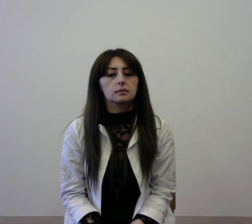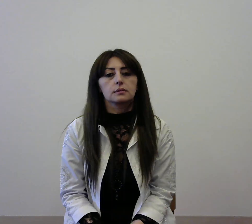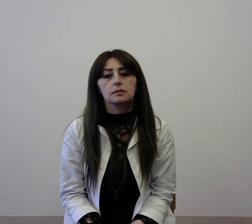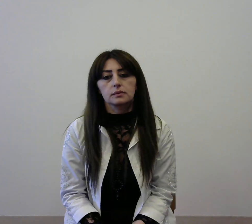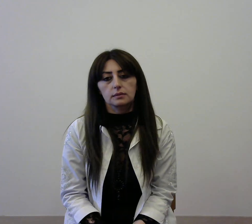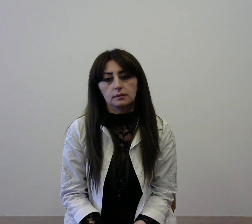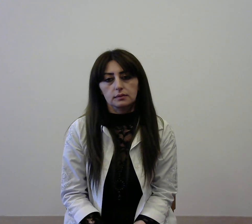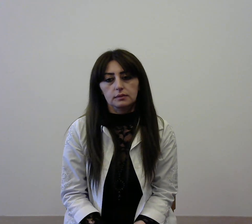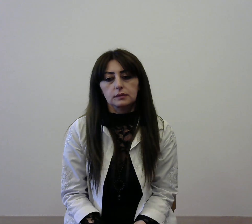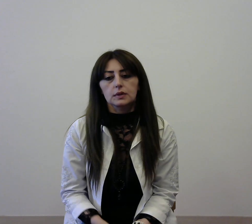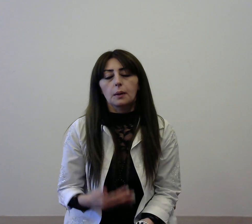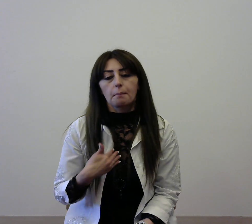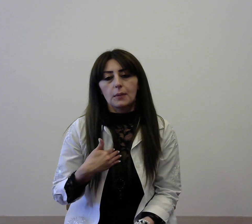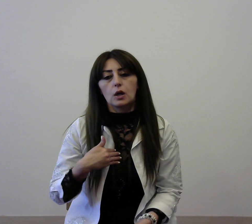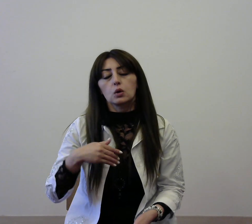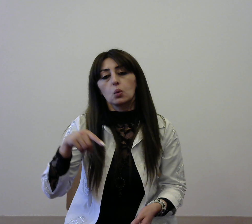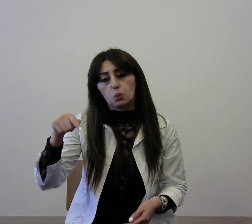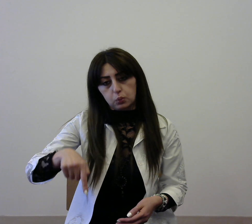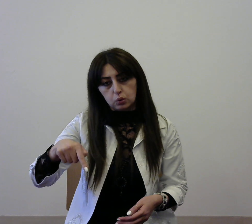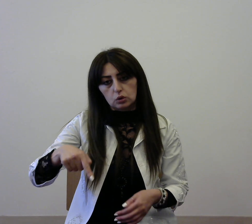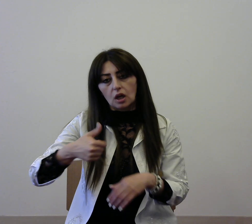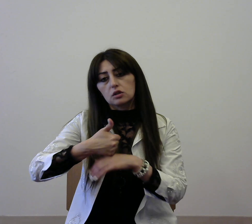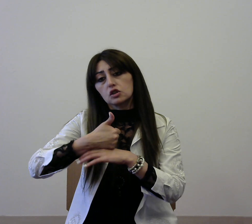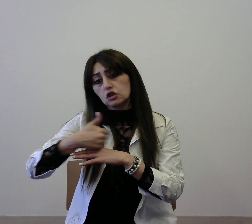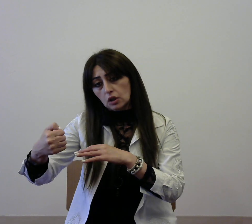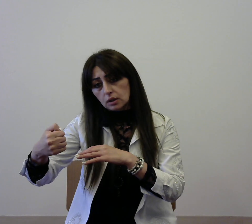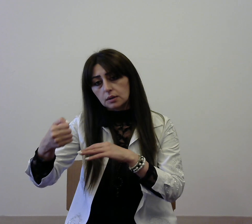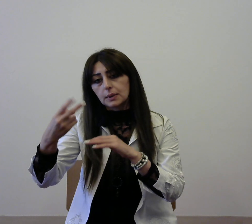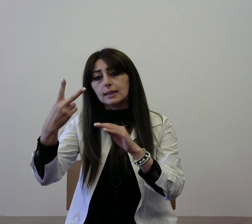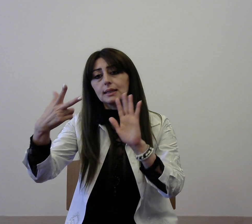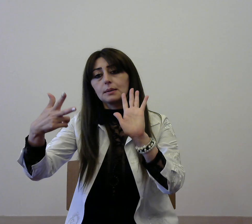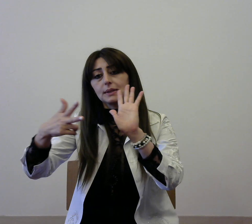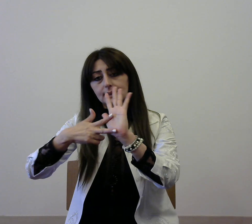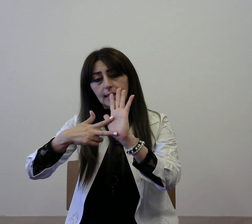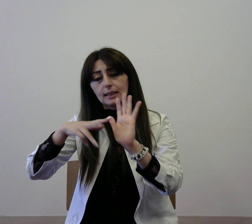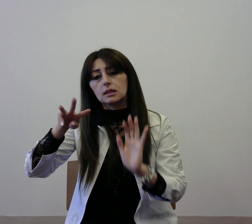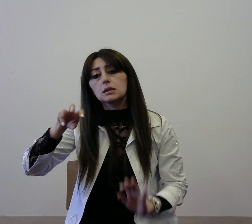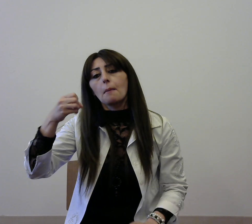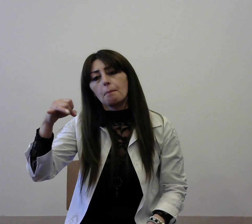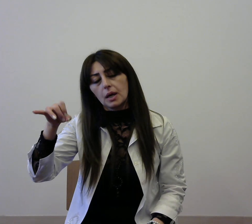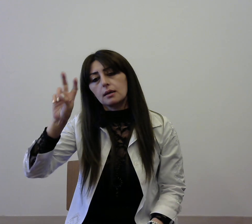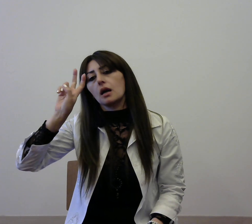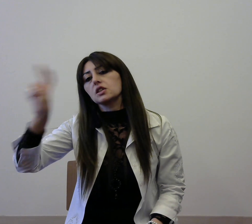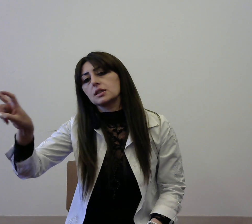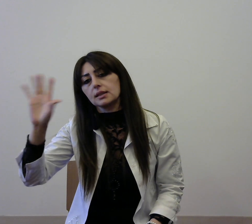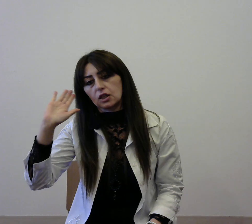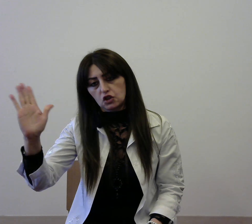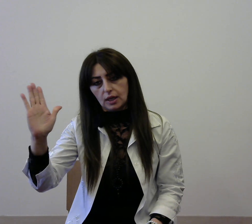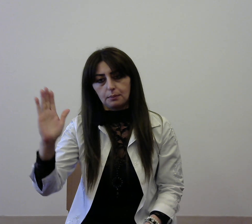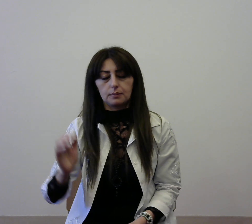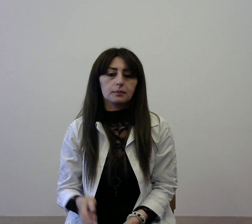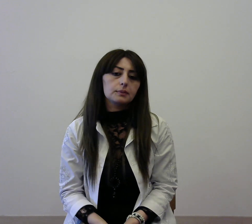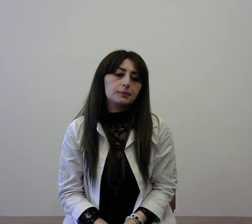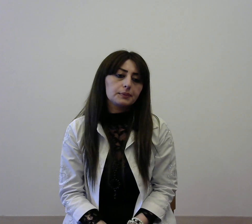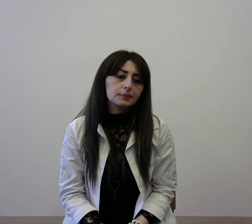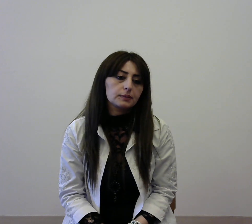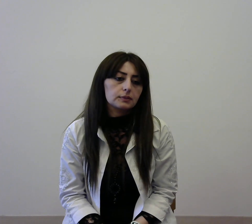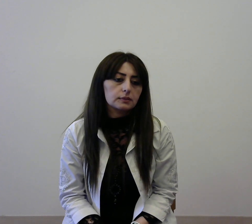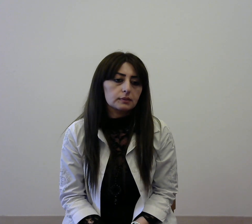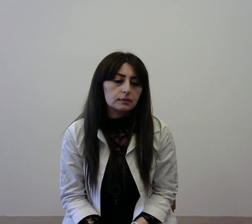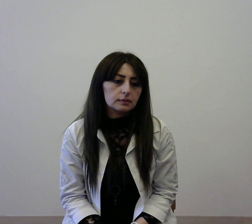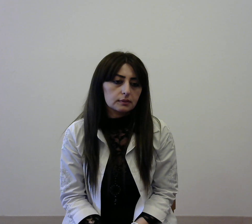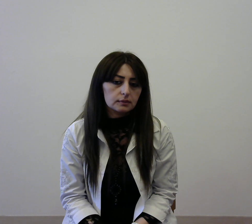Mən burdan çıxıb 28 maya gedəcəm